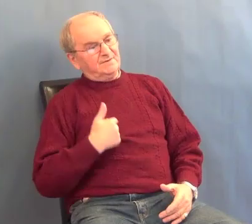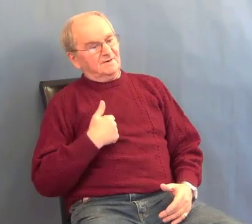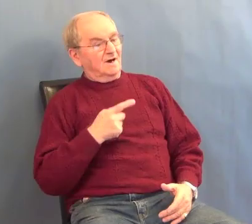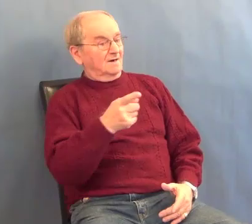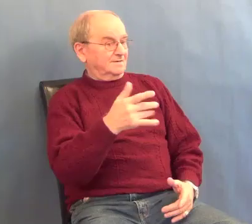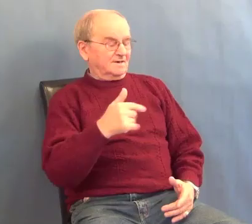Ja lubię.